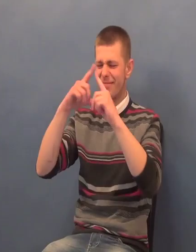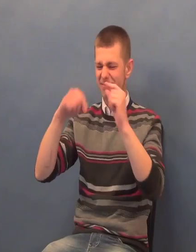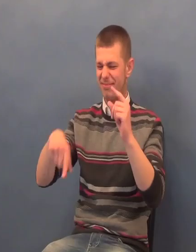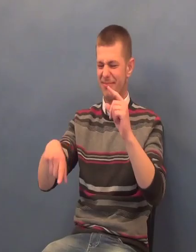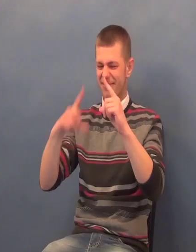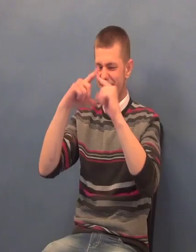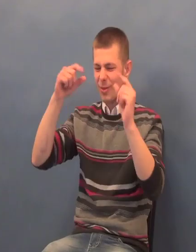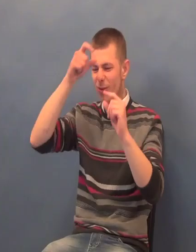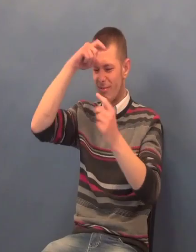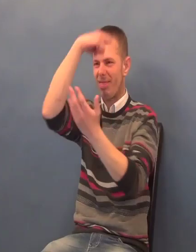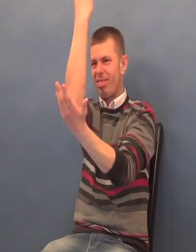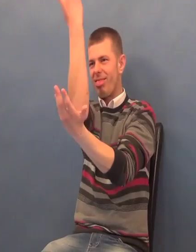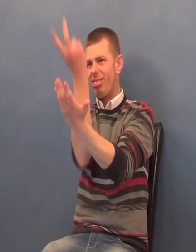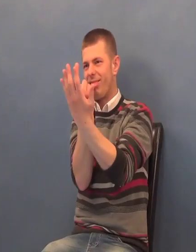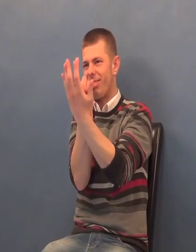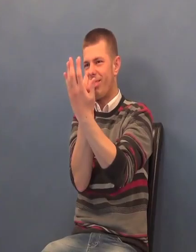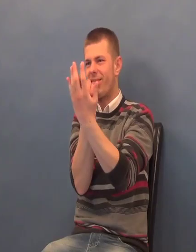Ten trójkąt pokazuje upadającego człowieka.